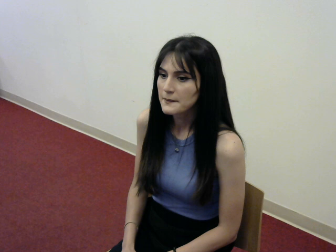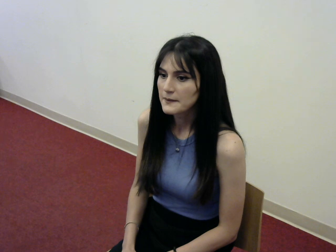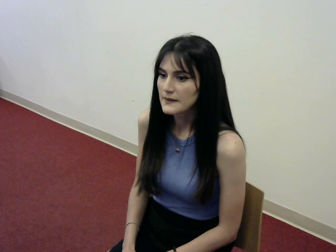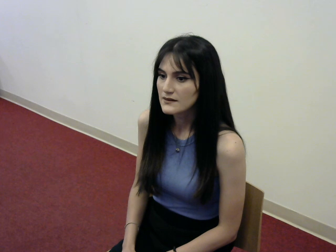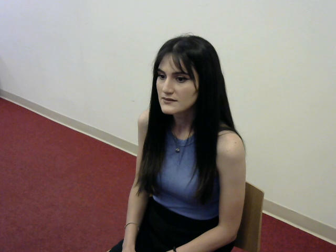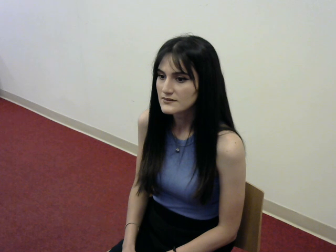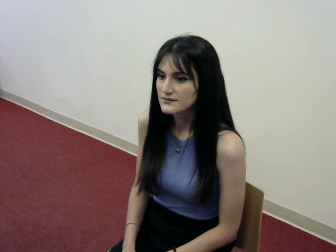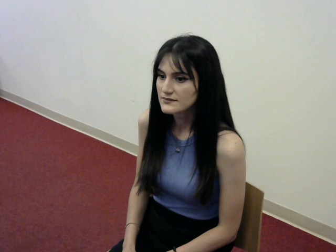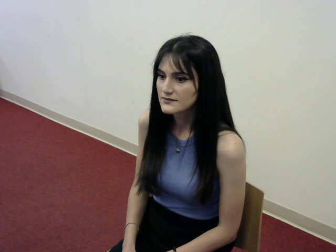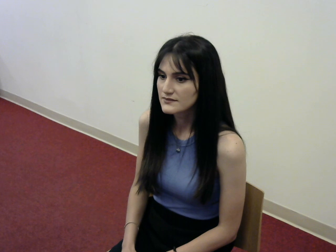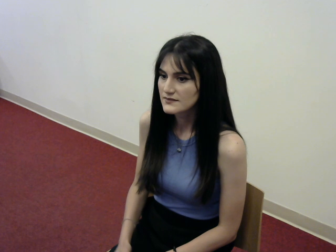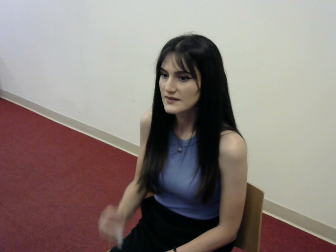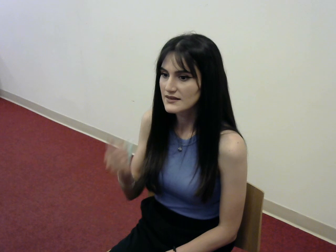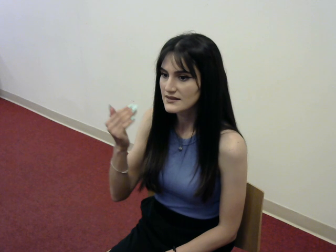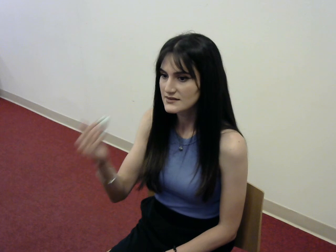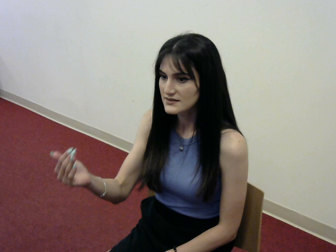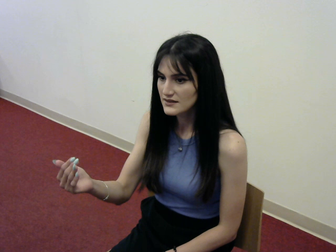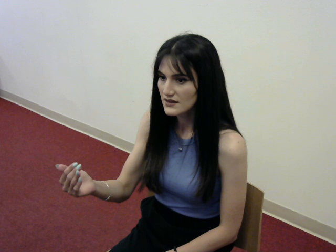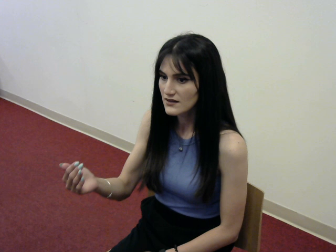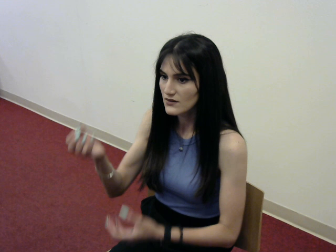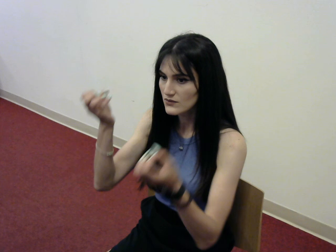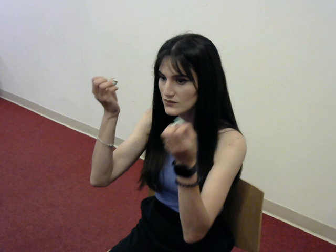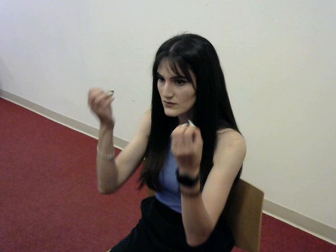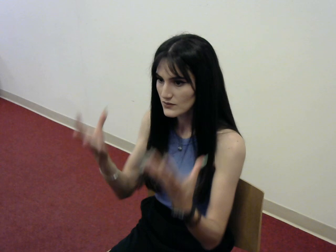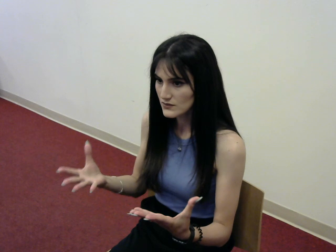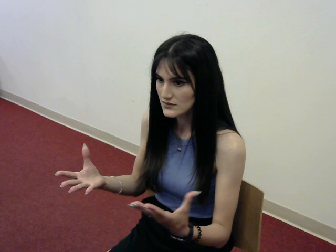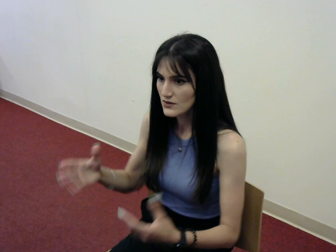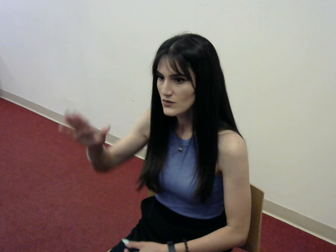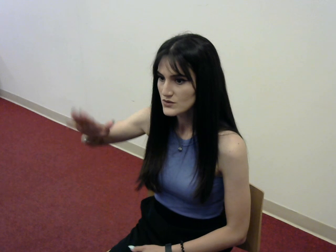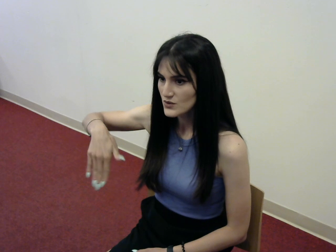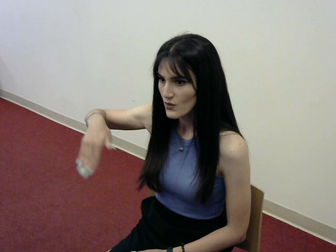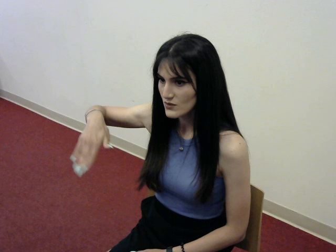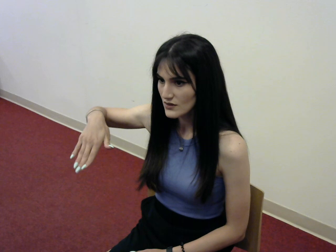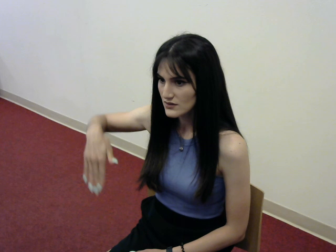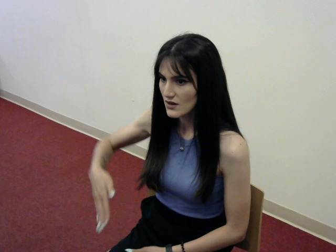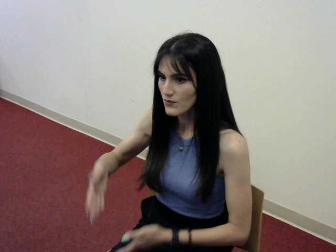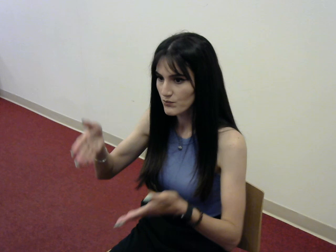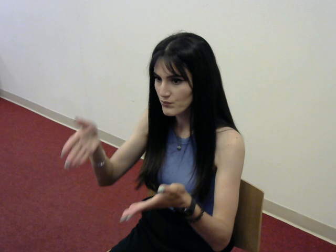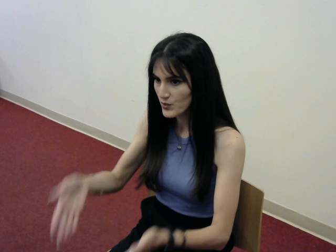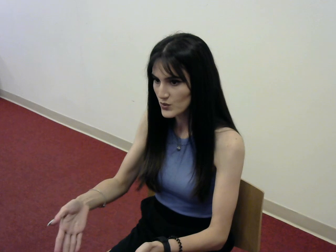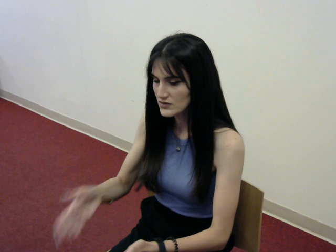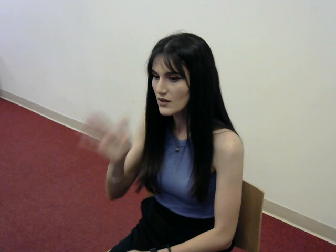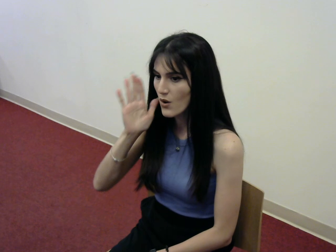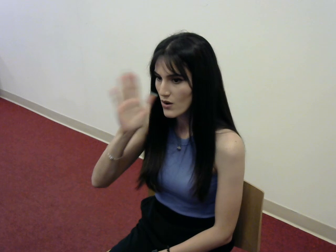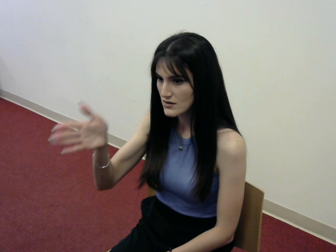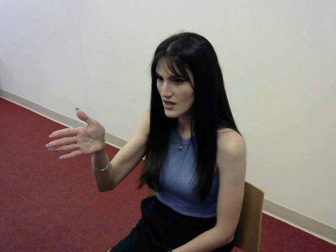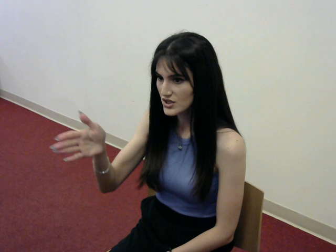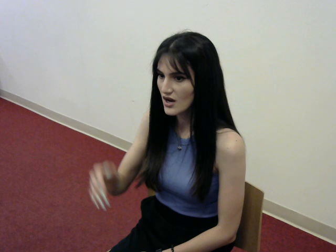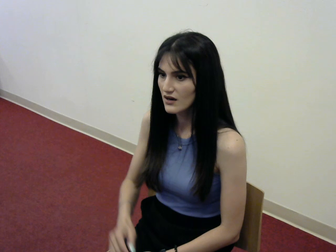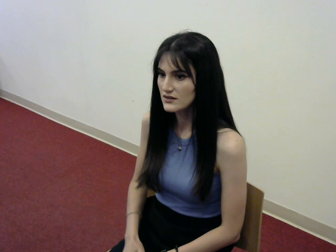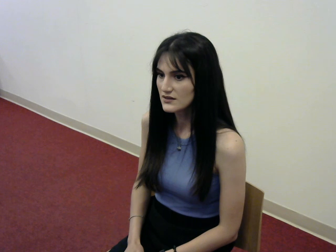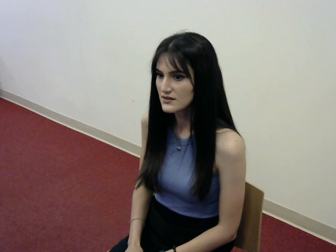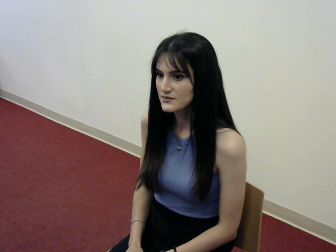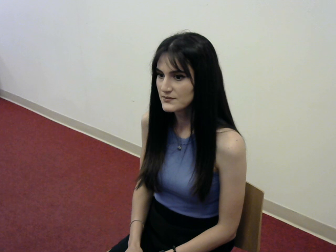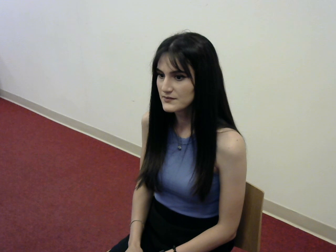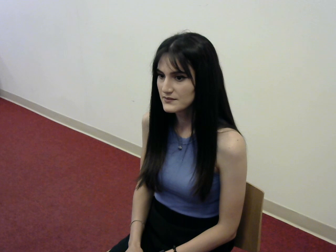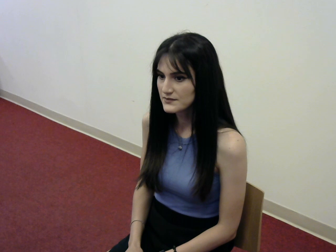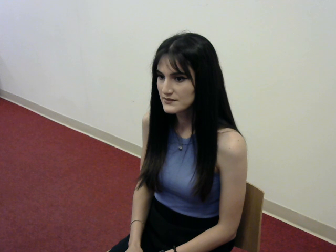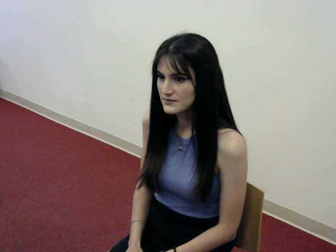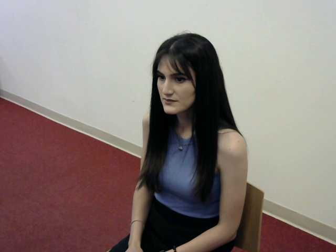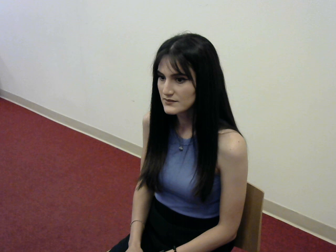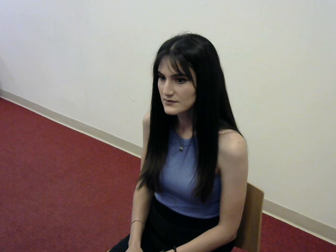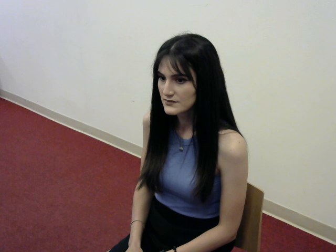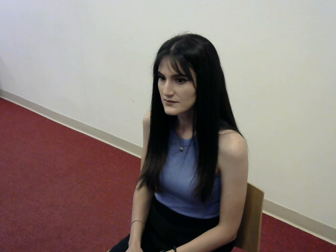Siz günortadan sonra burda olacaqsınızmı?